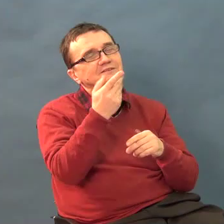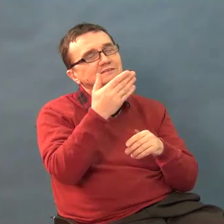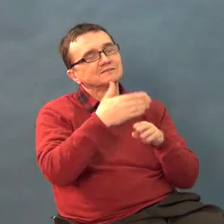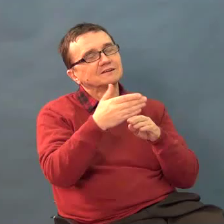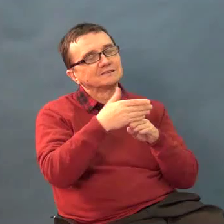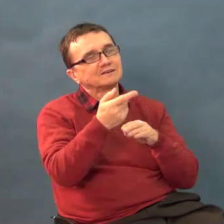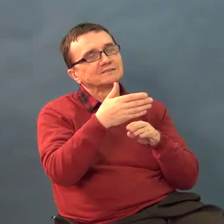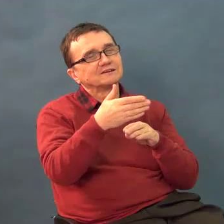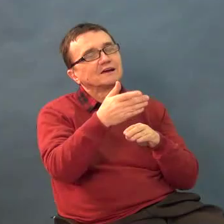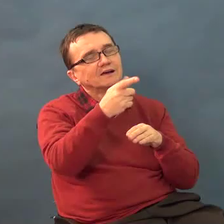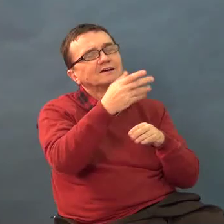Dalej, dalej...